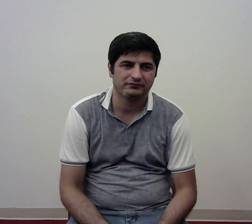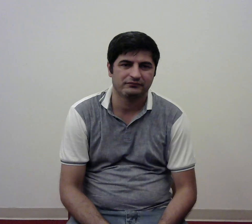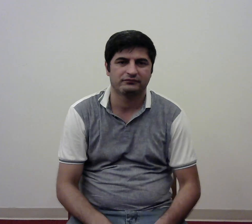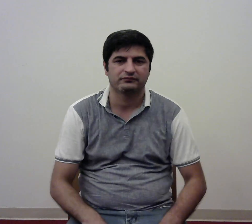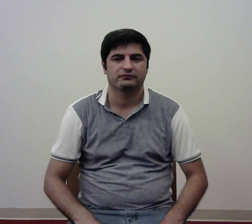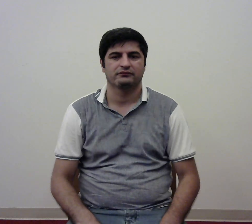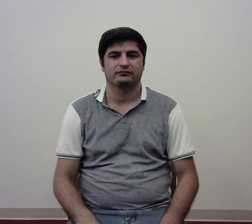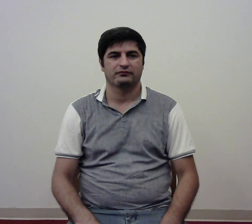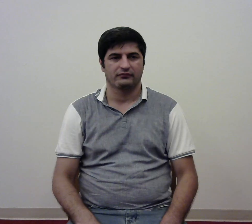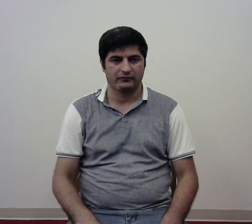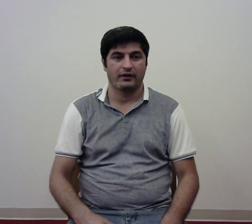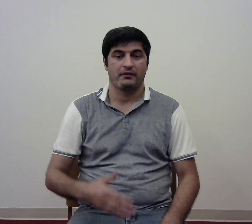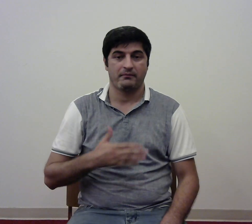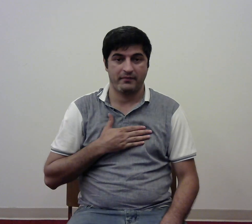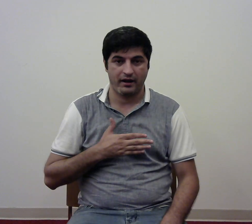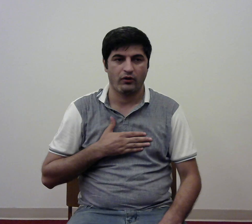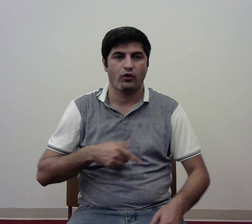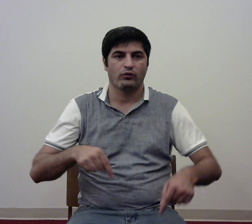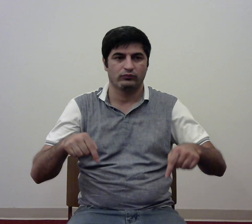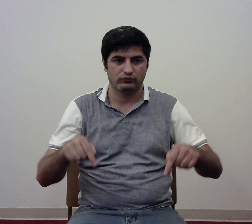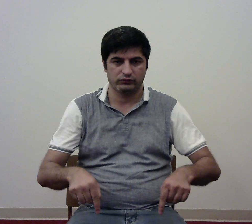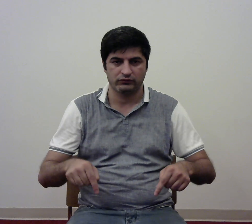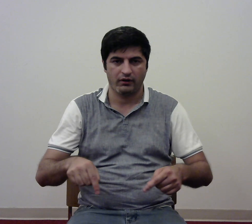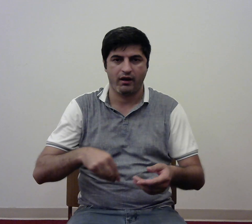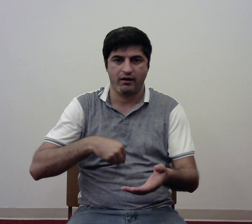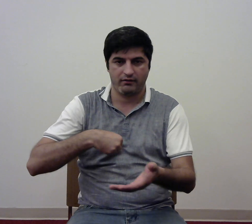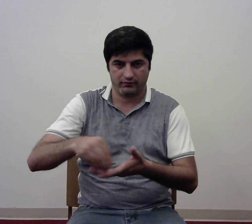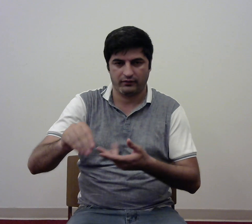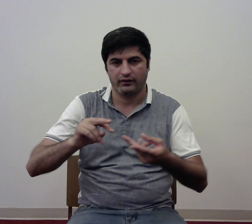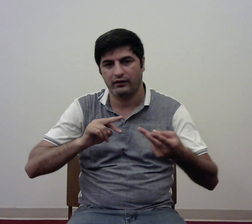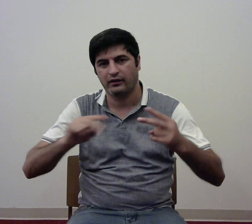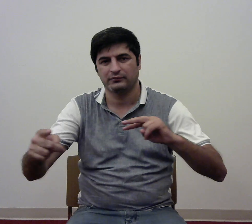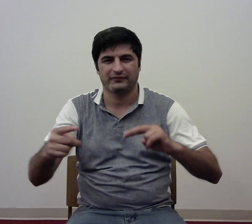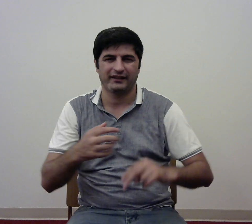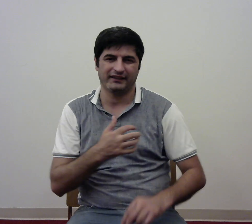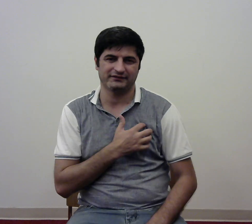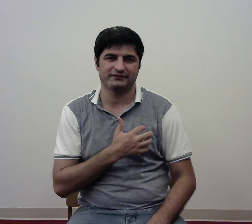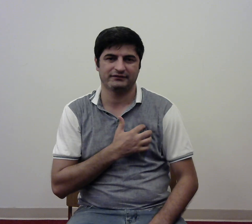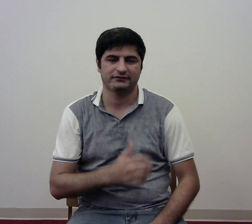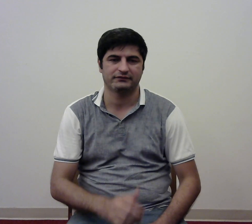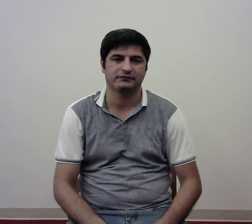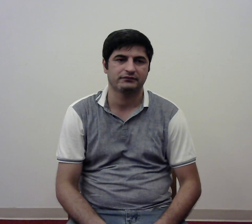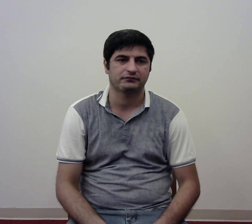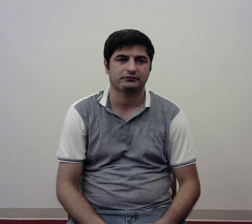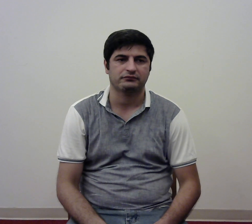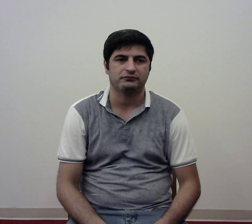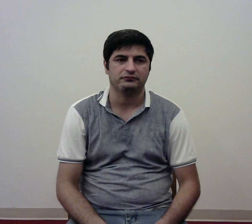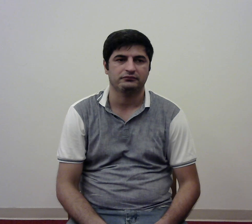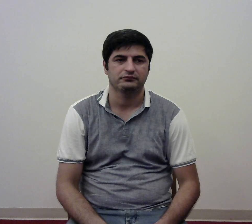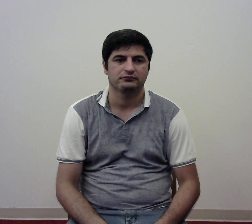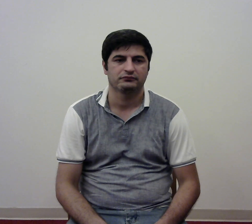Mən buradan aldıqlarımı dəyişmək istəyirəm